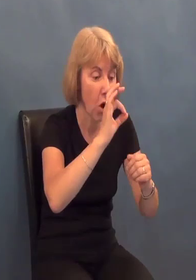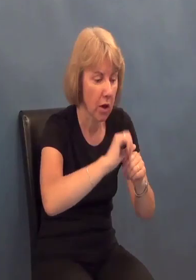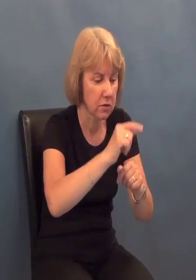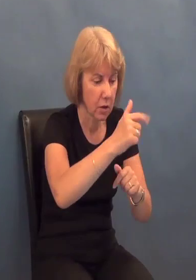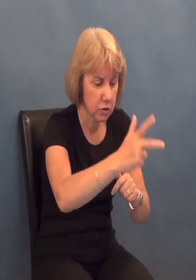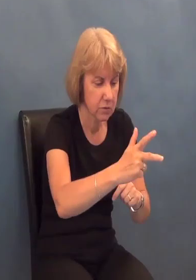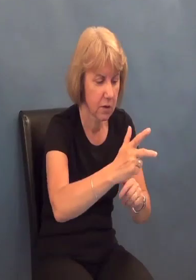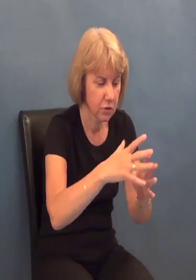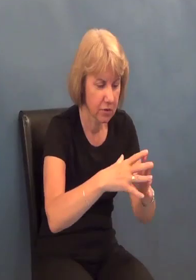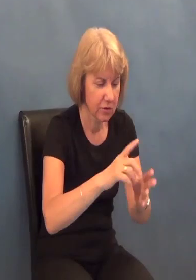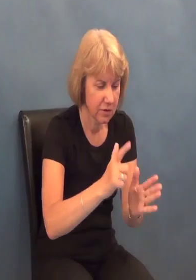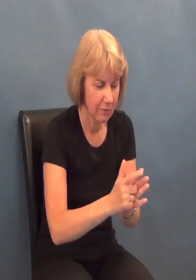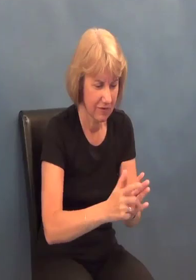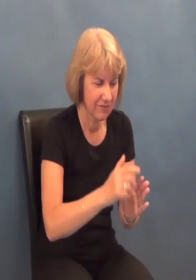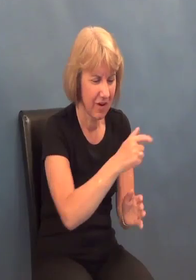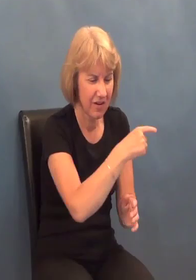Środa jest trzeciego, dziesiątego i siedemnastego.